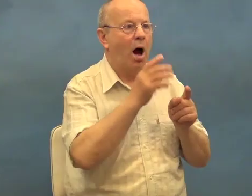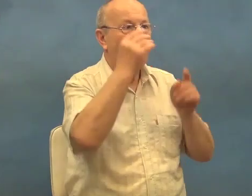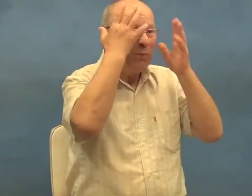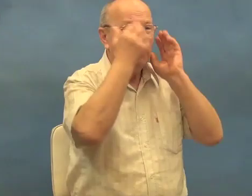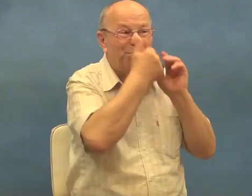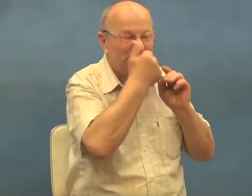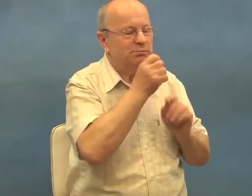Z brązową głową.